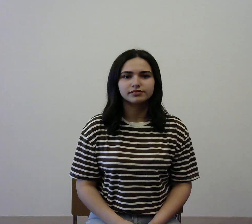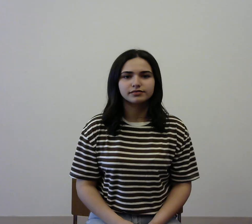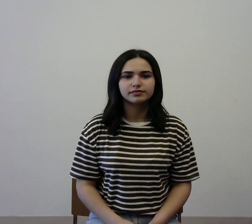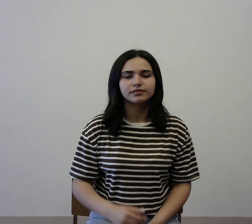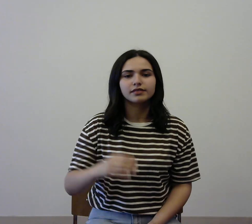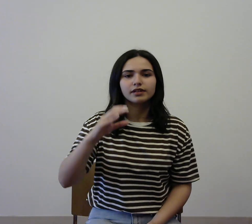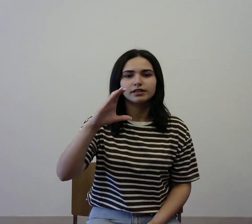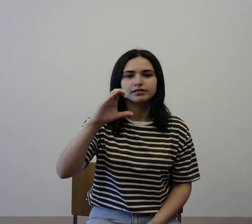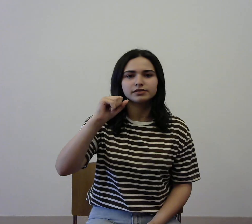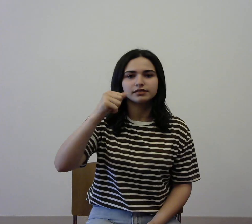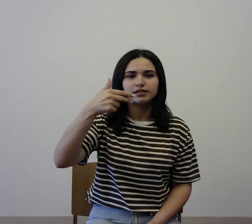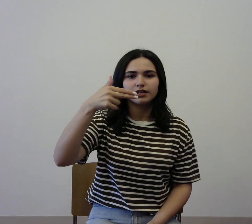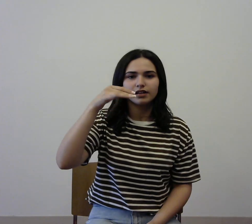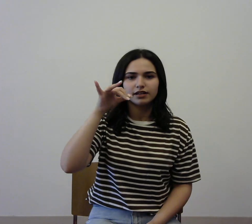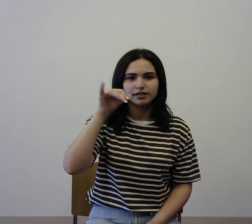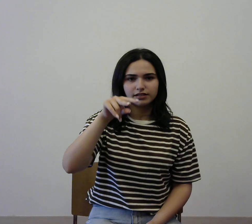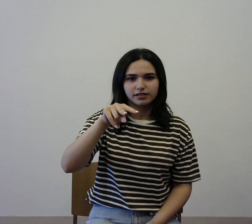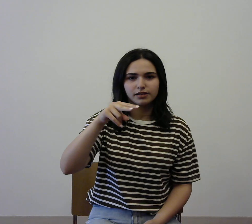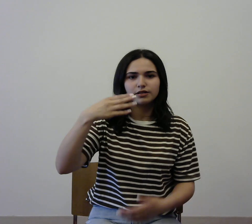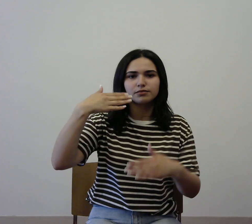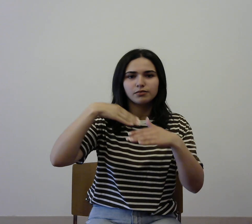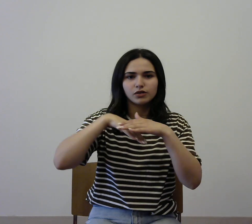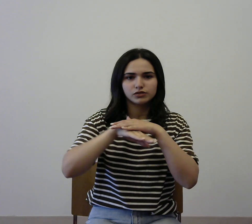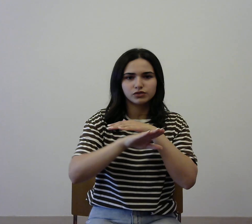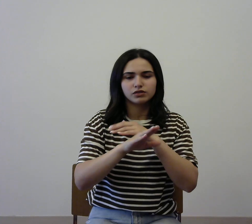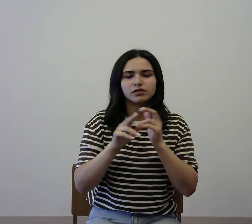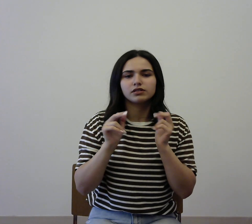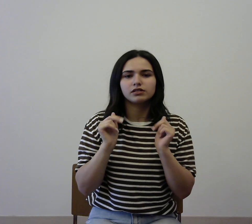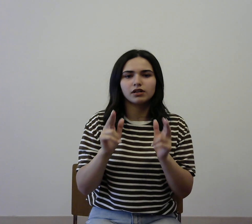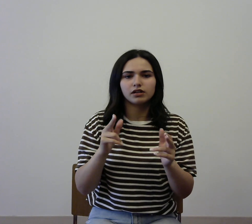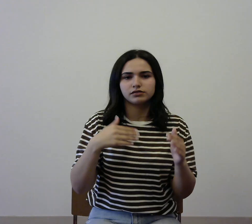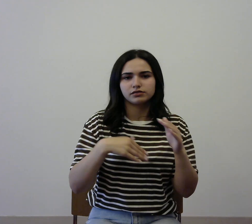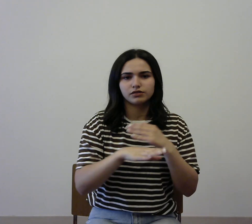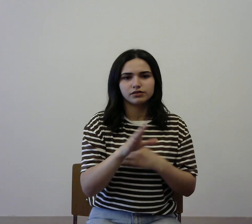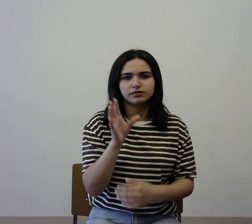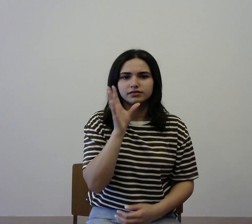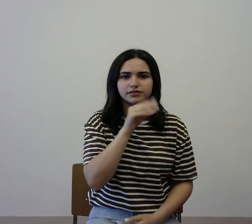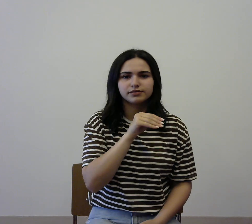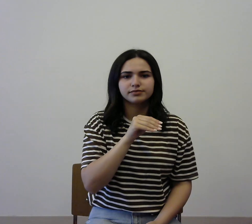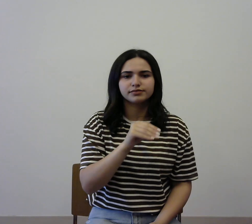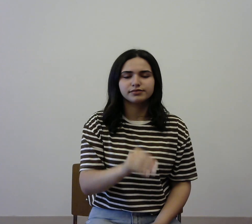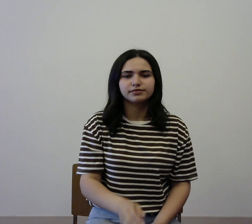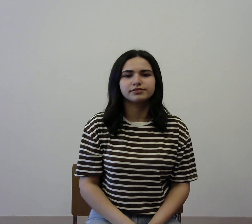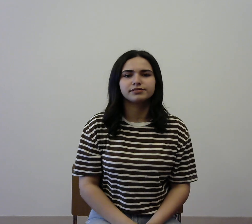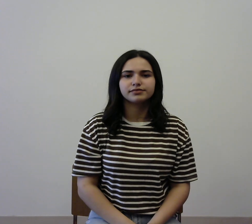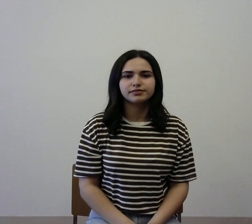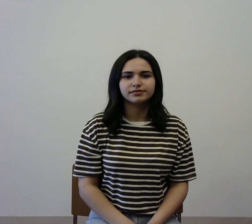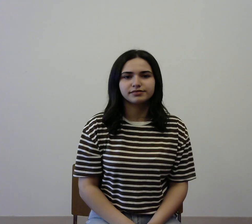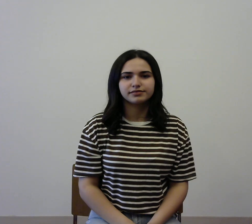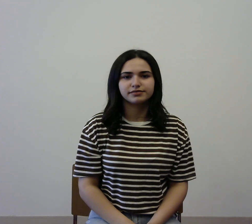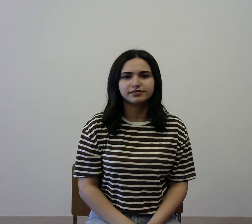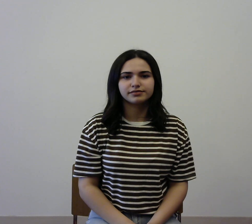Sahil metrosuna necə gedə bilərəm?